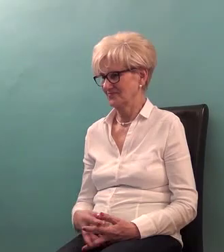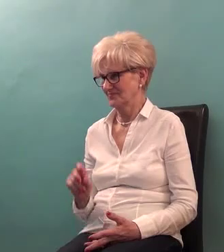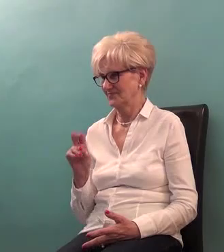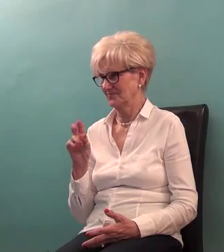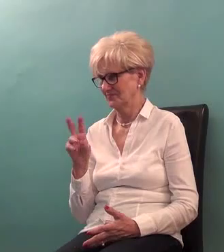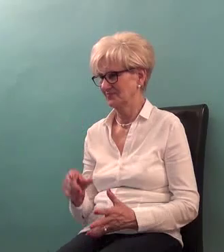Tak, tak.